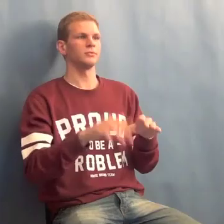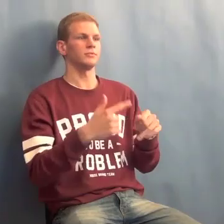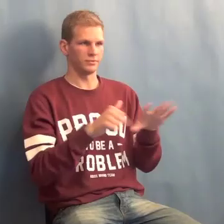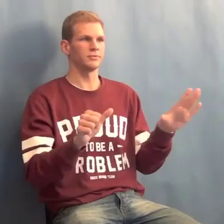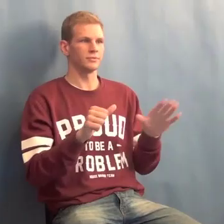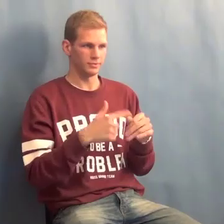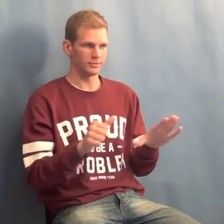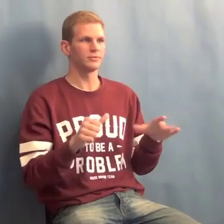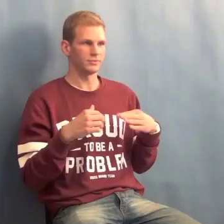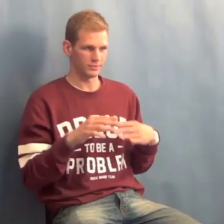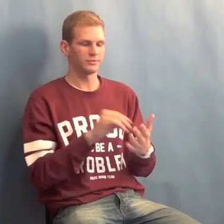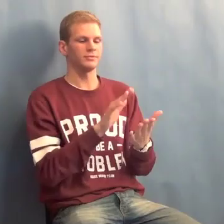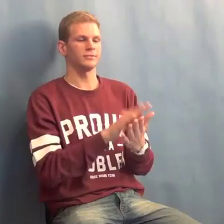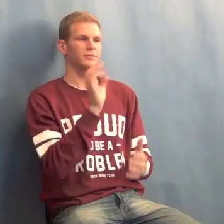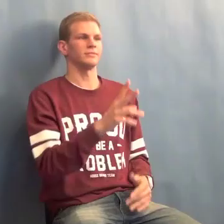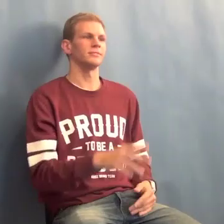Tak, dwudziestego szóstego, zapisuję.